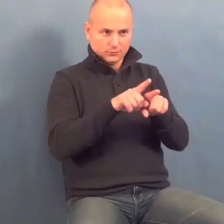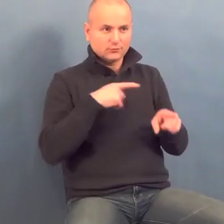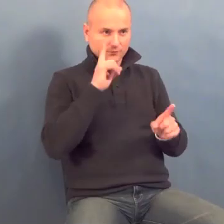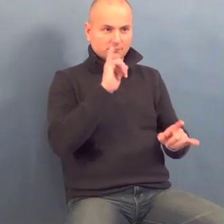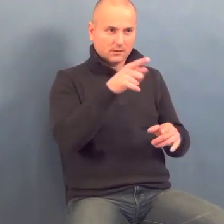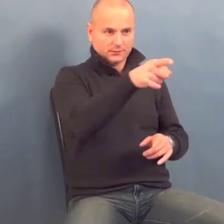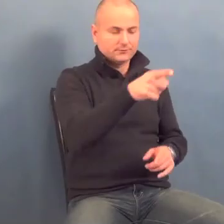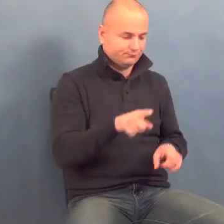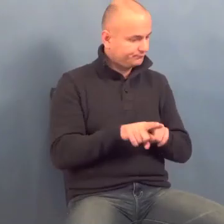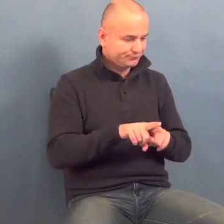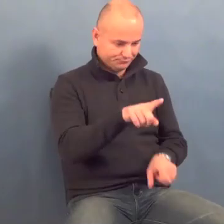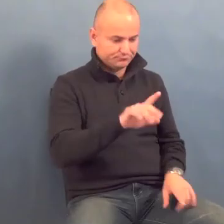Też uważam tak jak ty.